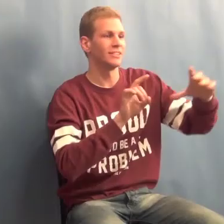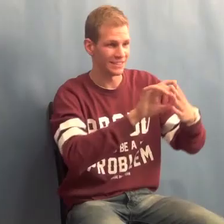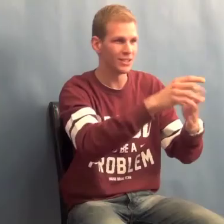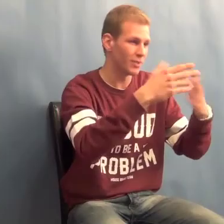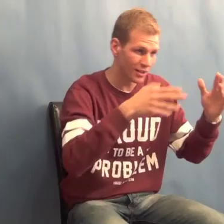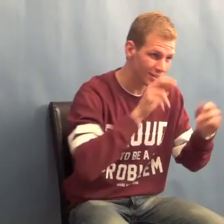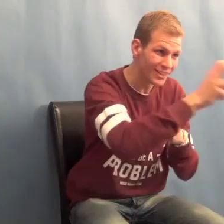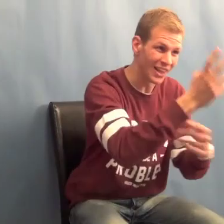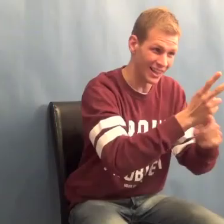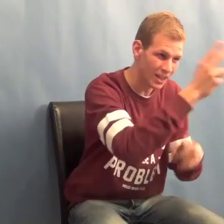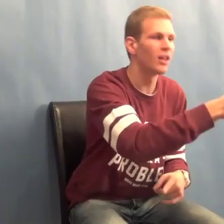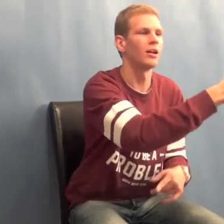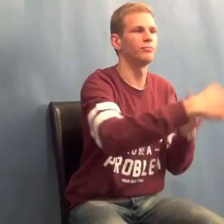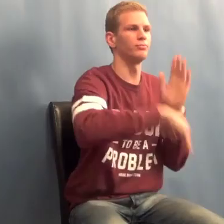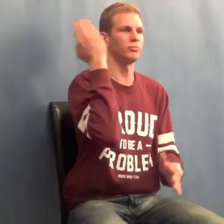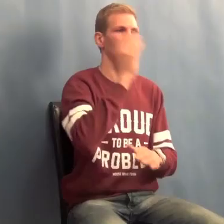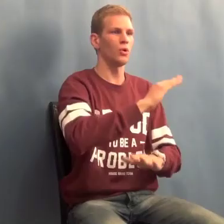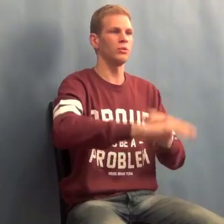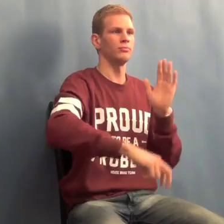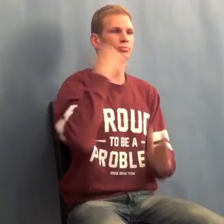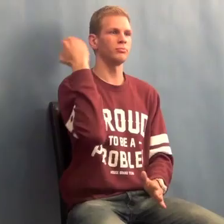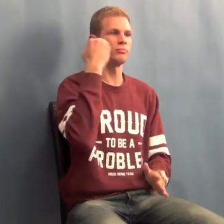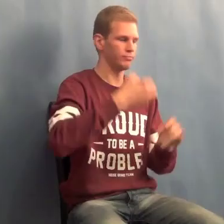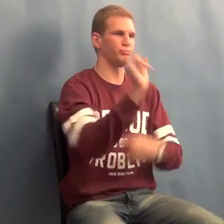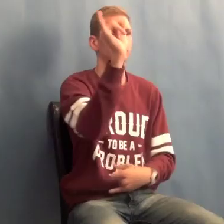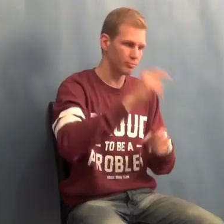Pobiegł tam, otworzył drzwi, wpadł do środka, ale ochrona go złapała i wyrzuciła.